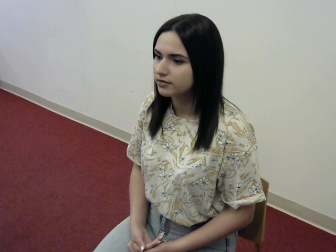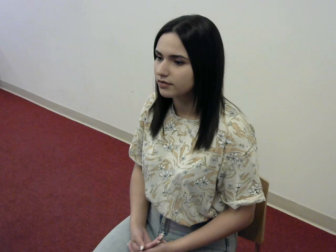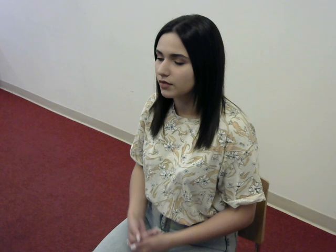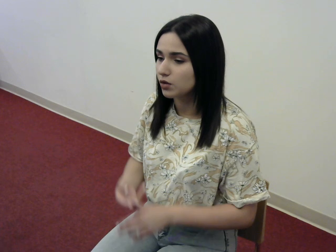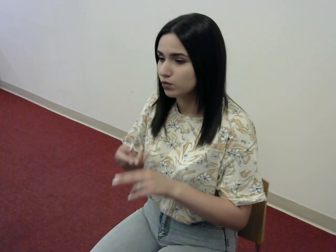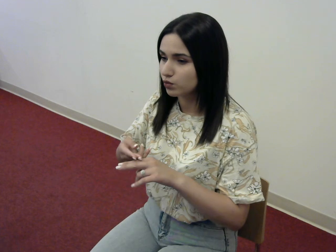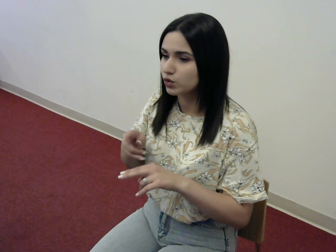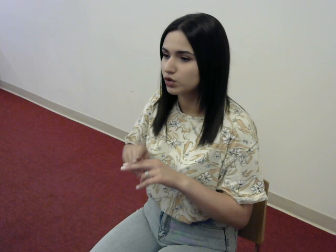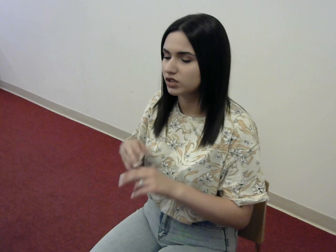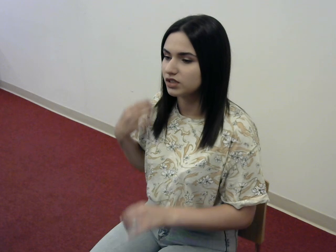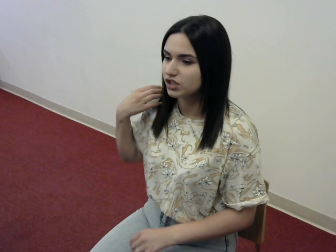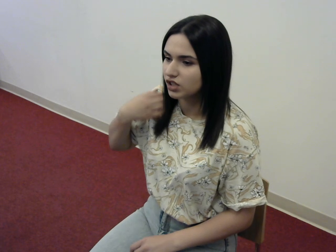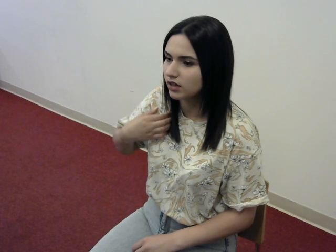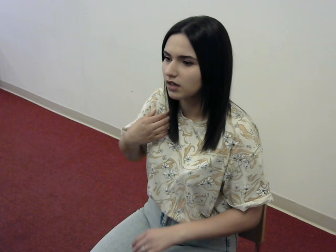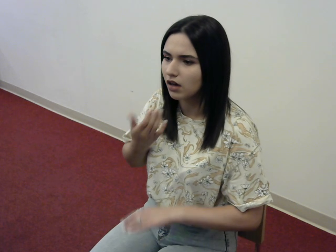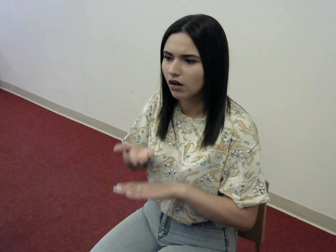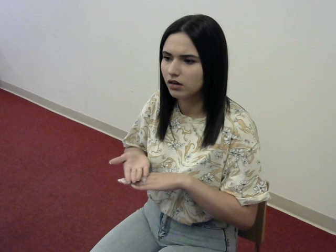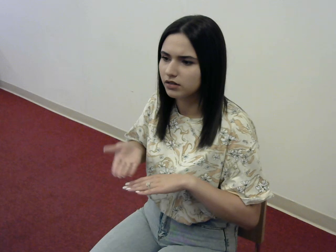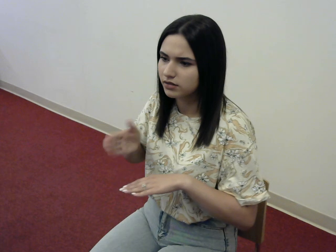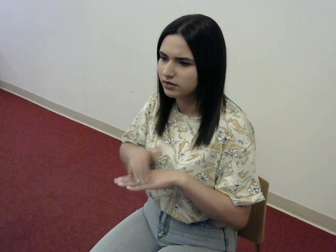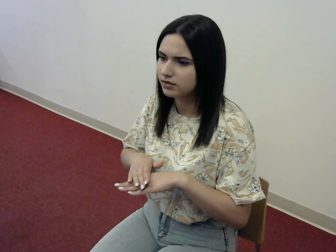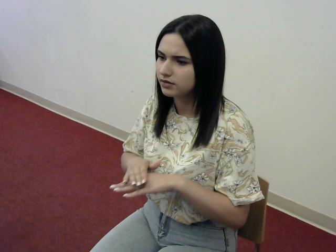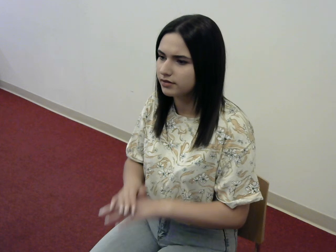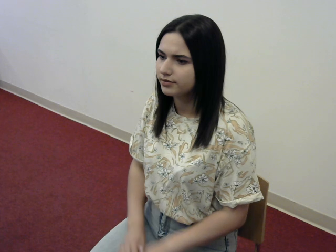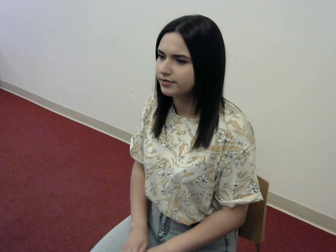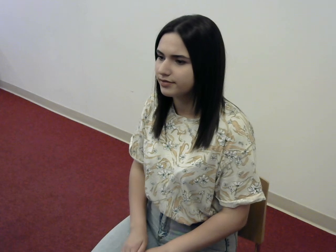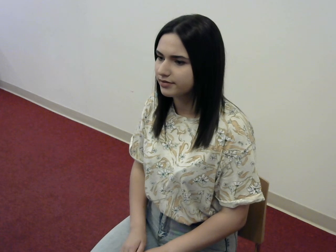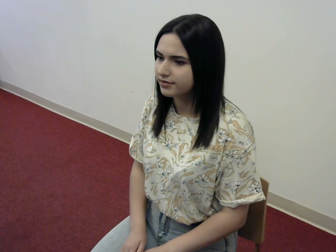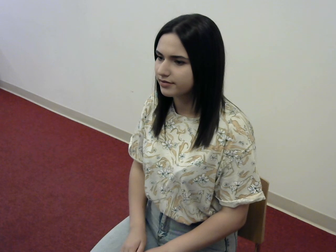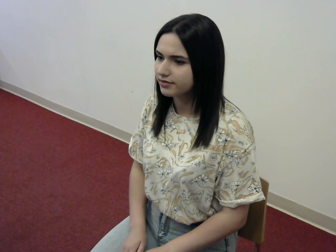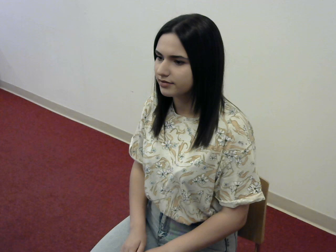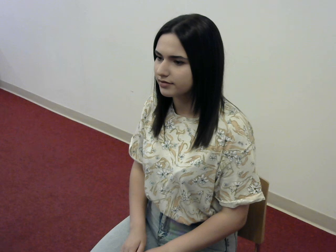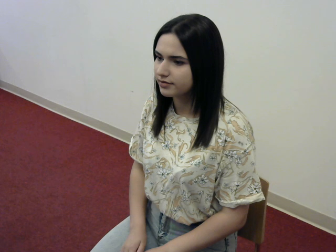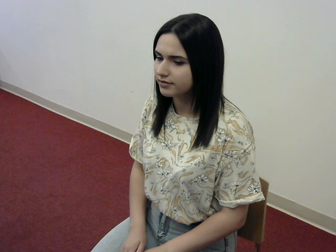Bu çanta ağırdır